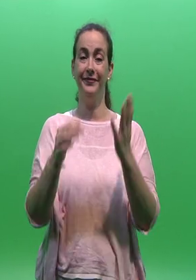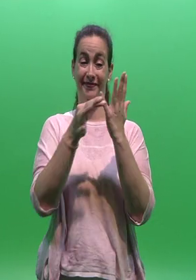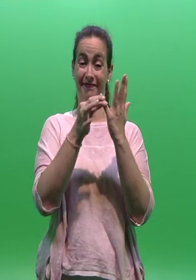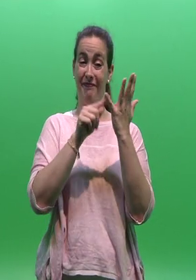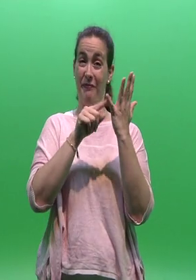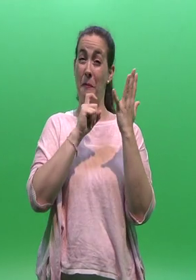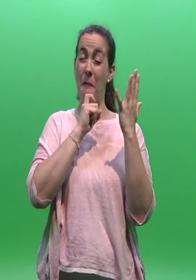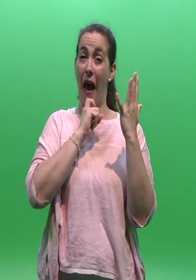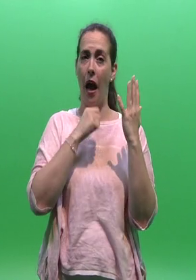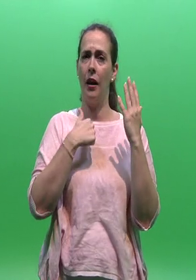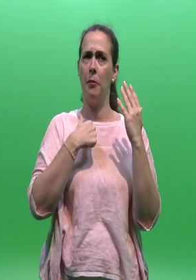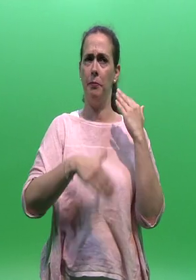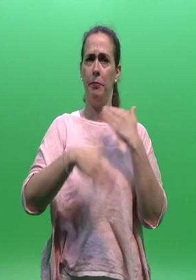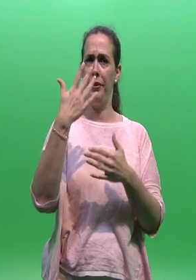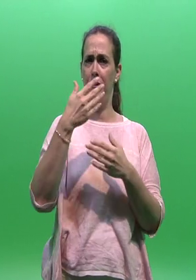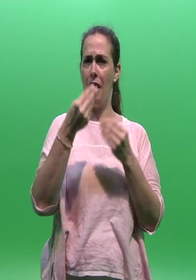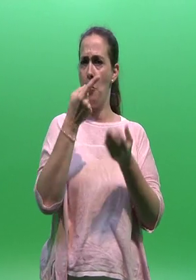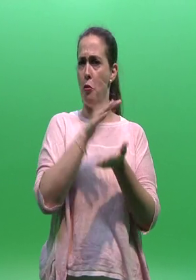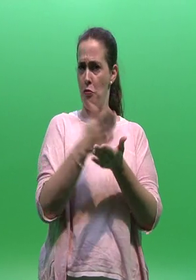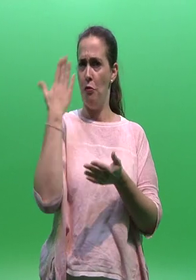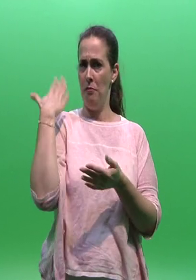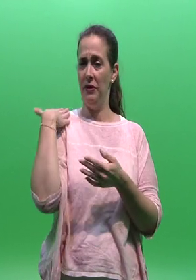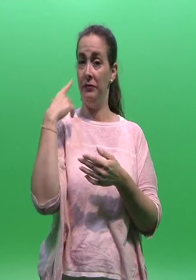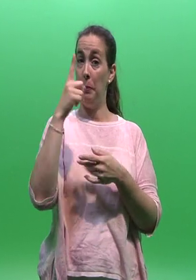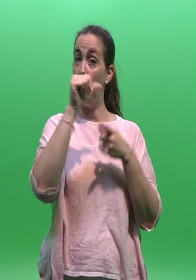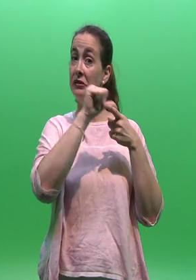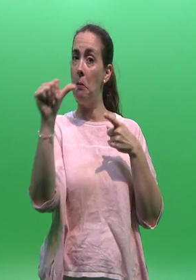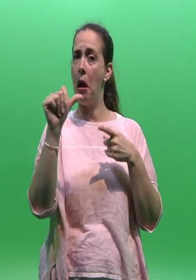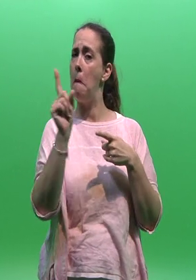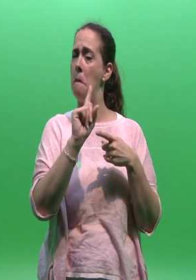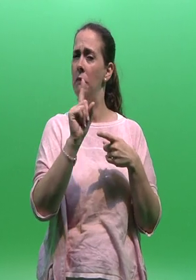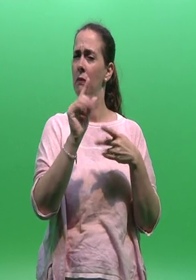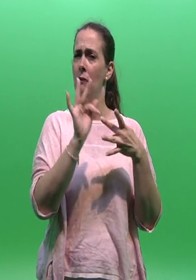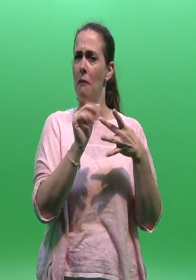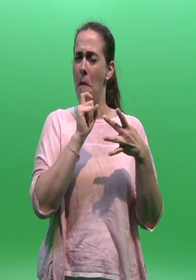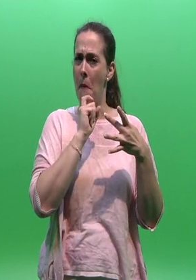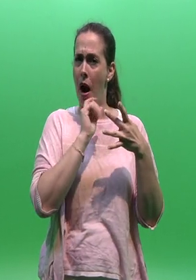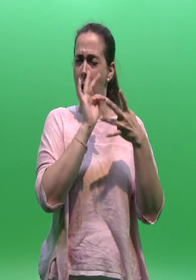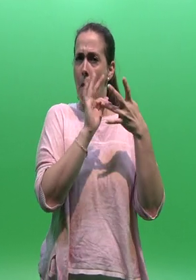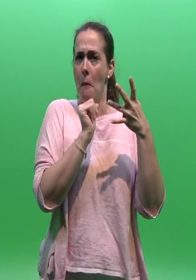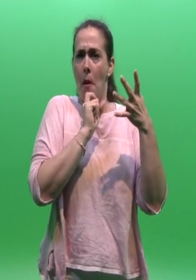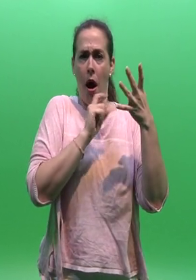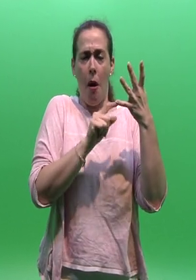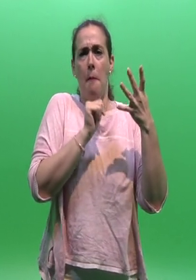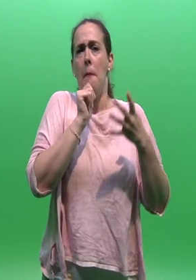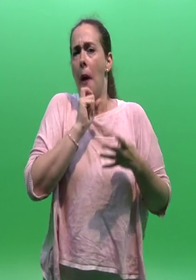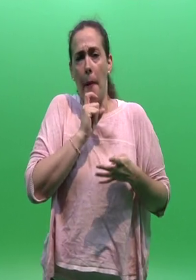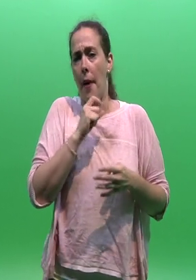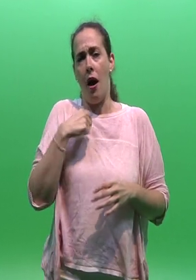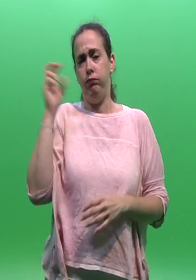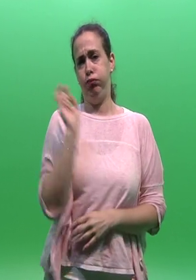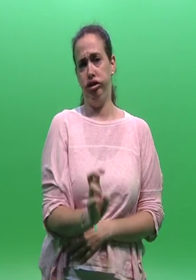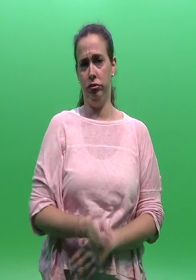Ja fa un mes que em fa mal el dit petit de la mà. La primera setmana no em feia gaire mal, la segona sí, i la tercera i la quarta ja em van fer molt més mal. Al final he vingut.